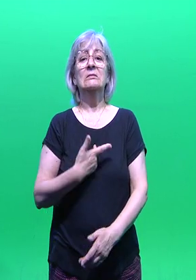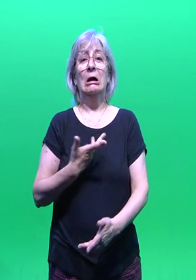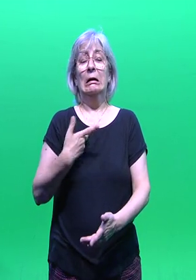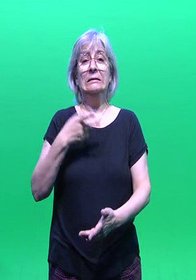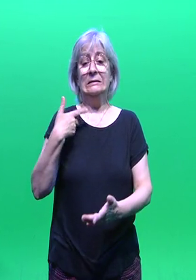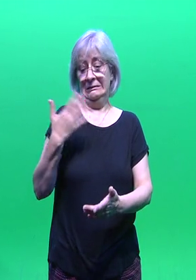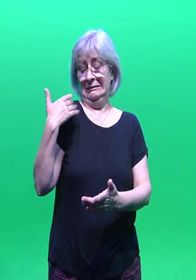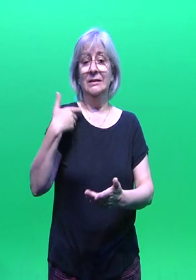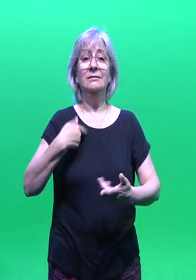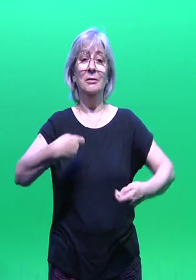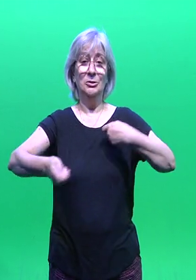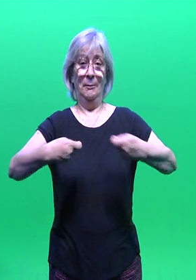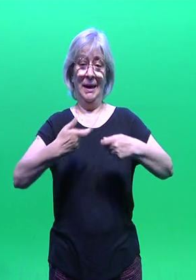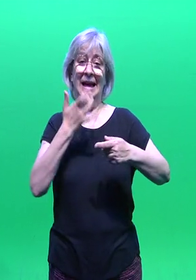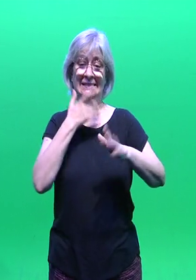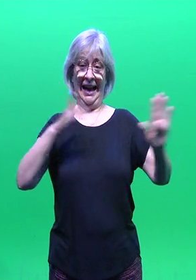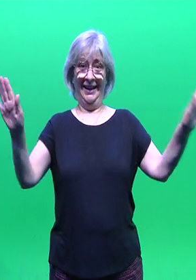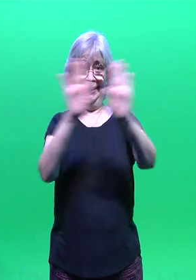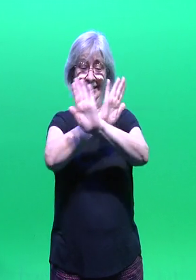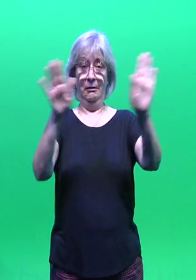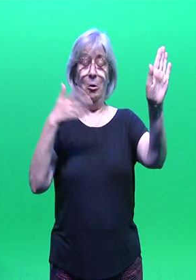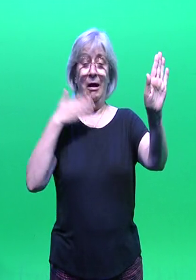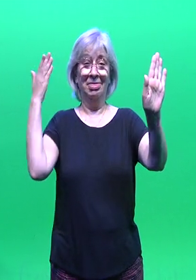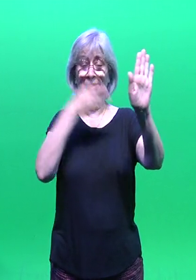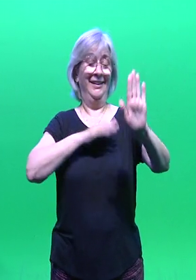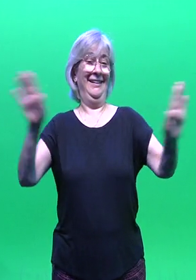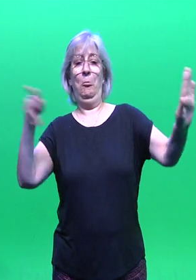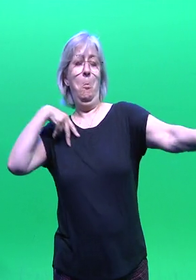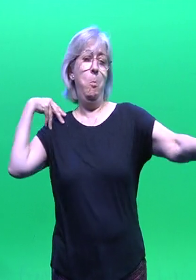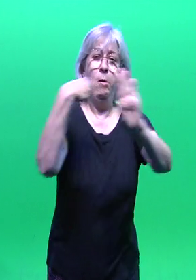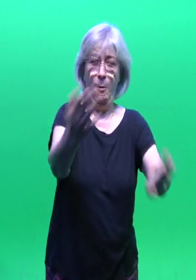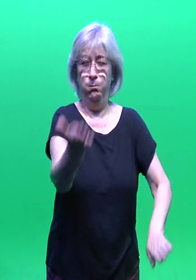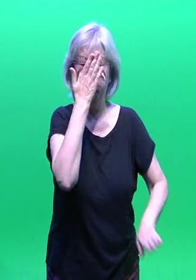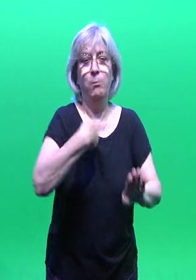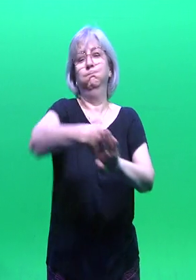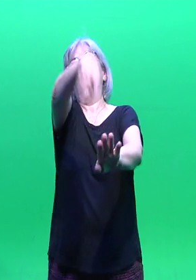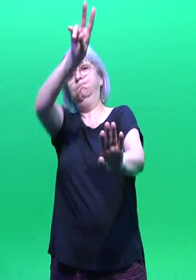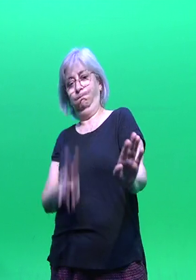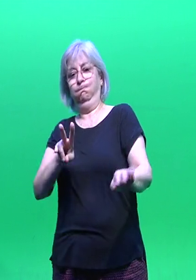Fa poc estava al supermercat i no vaig veure que les portes automàtiques de vidre estaven tancades i em vaig donar un cop al nas, i vaig caure enrere.